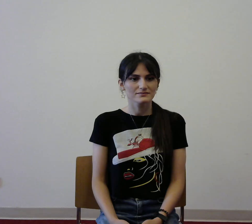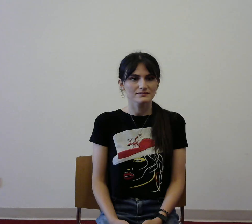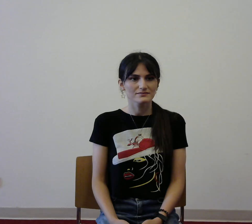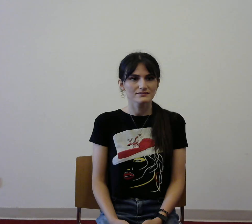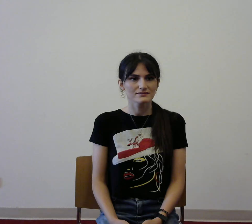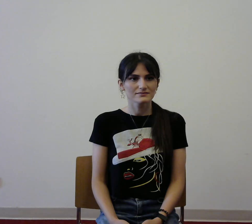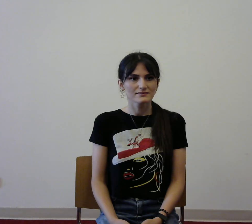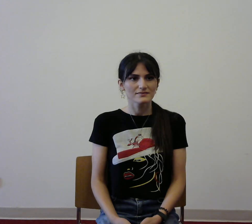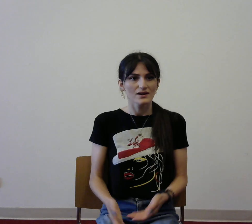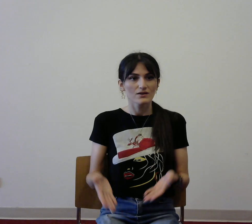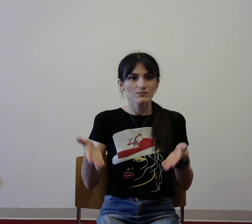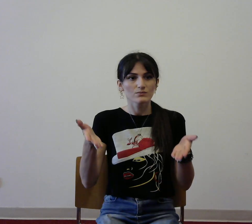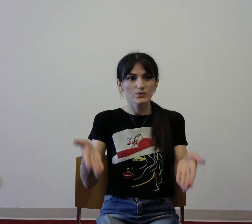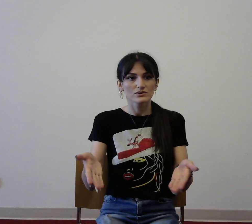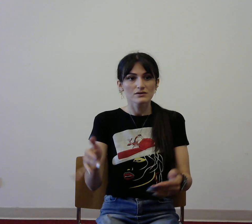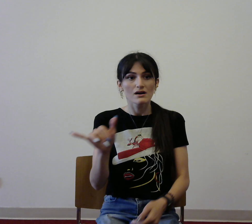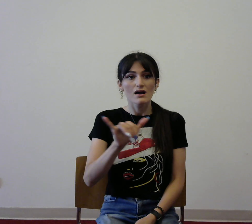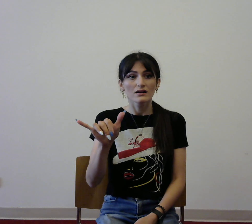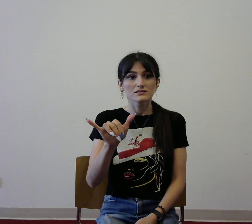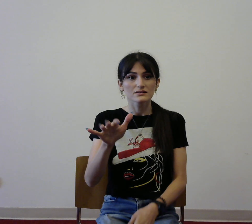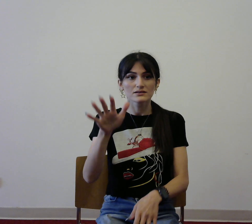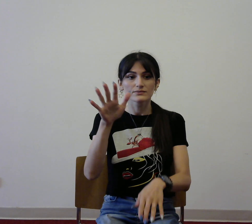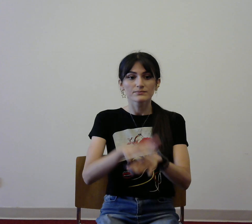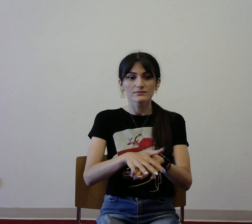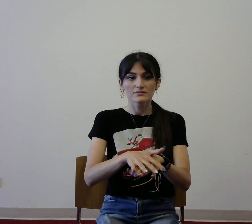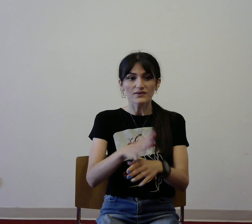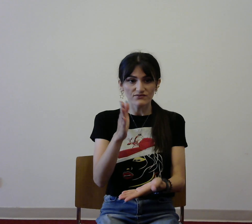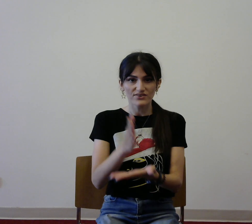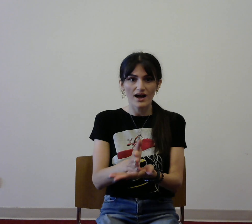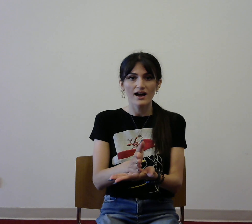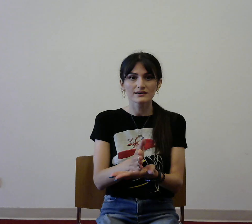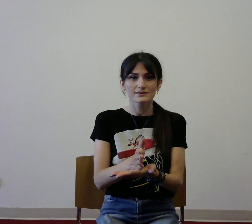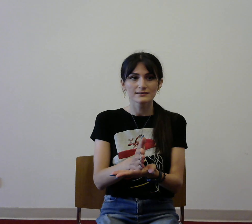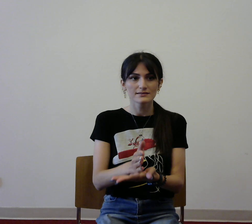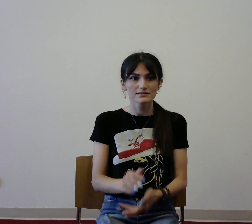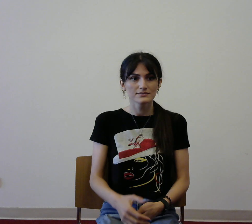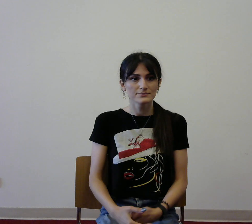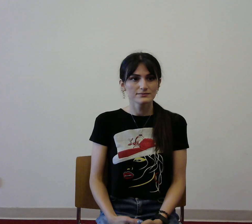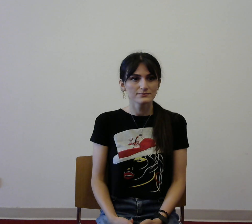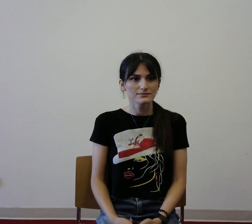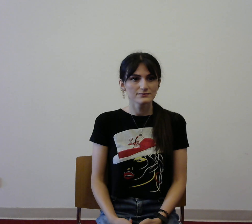Burda harda bank var?